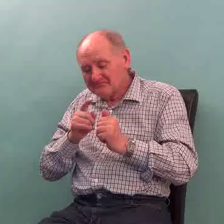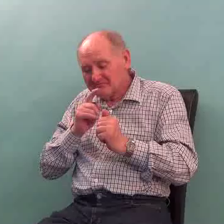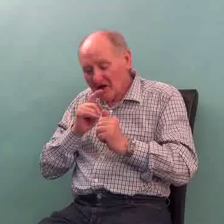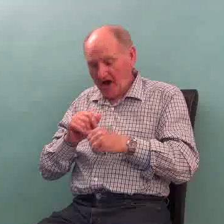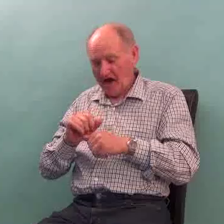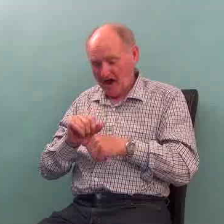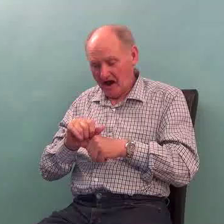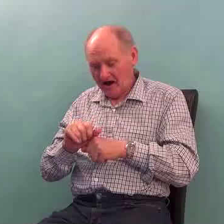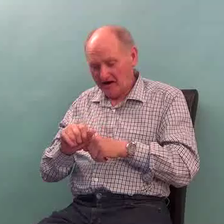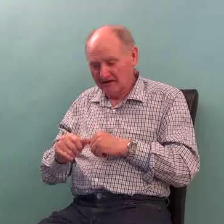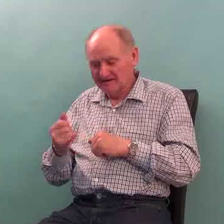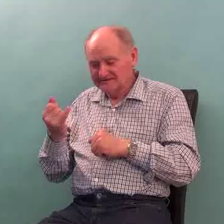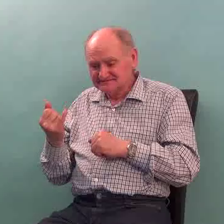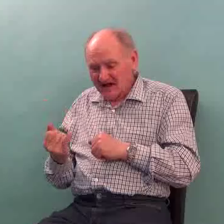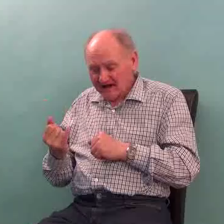Są i dzieci.